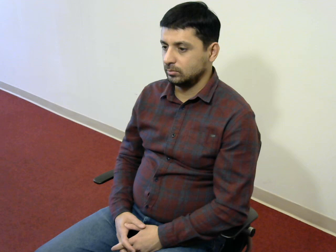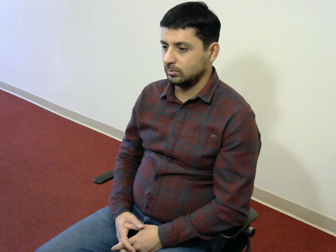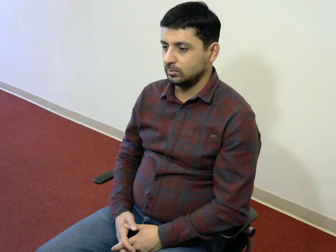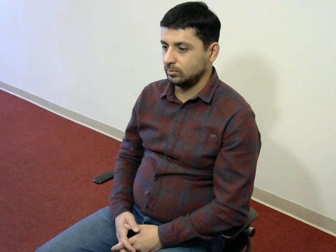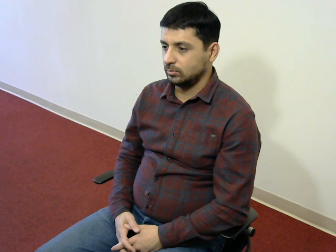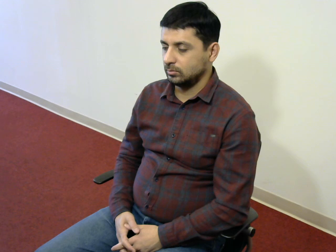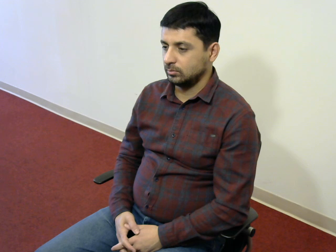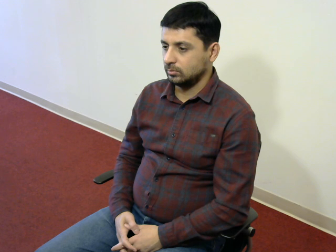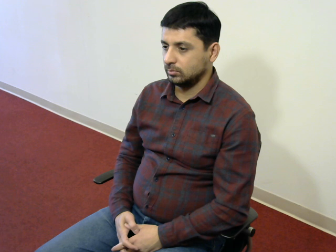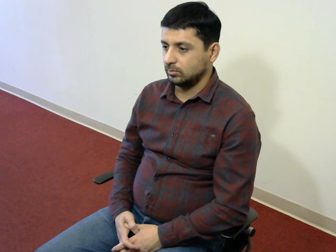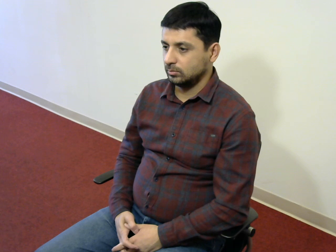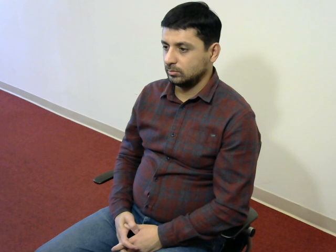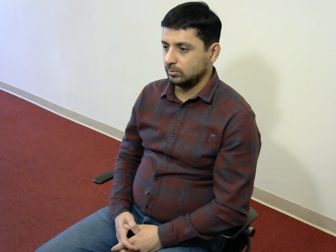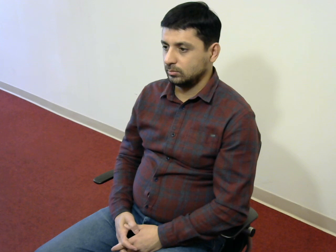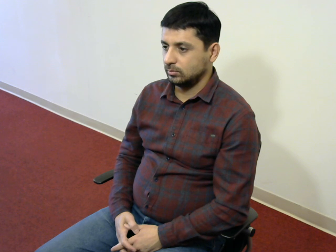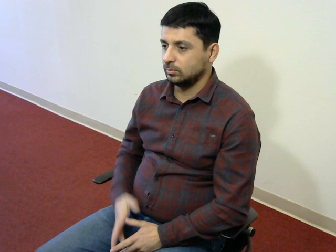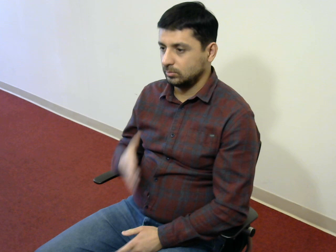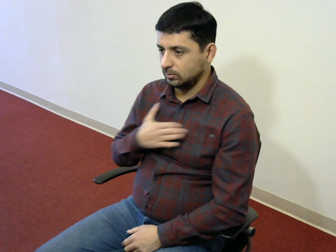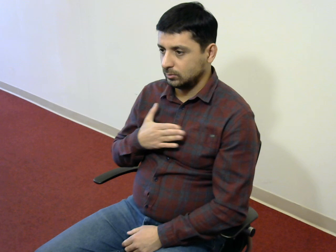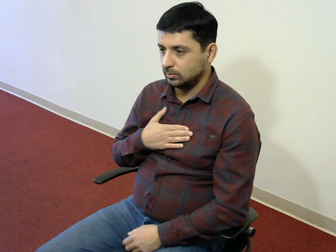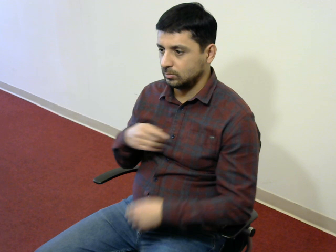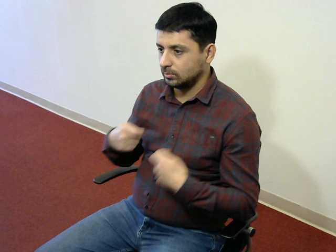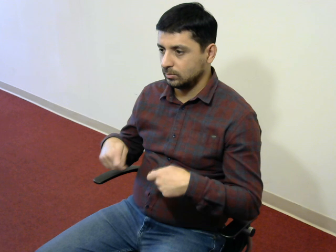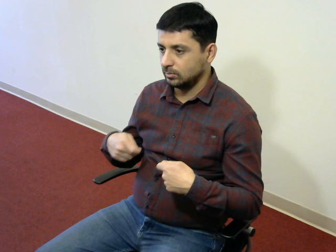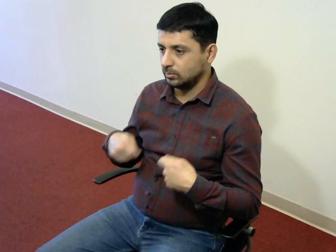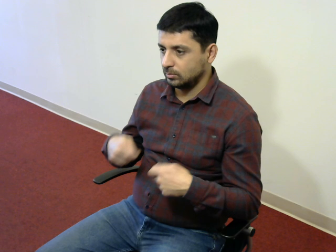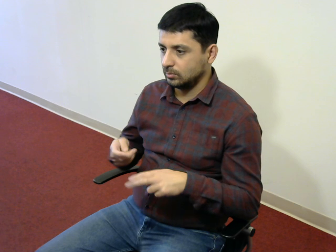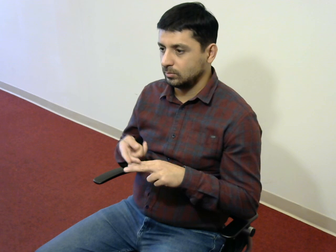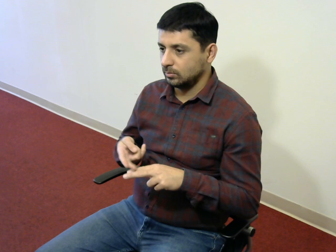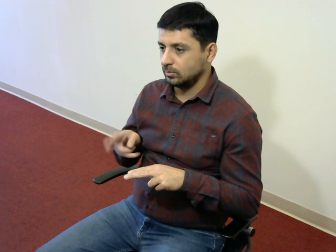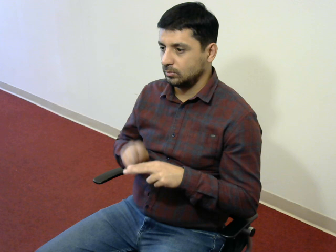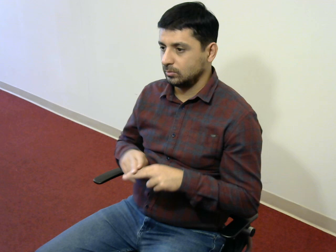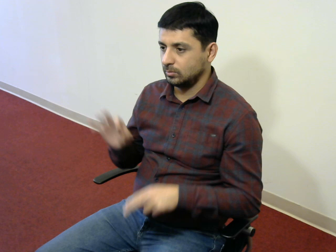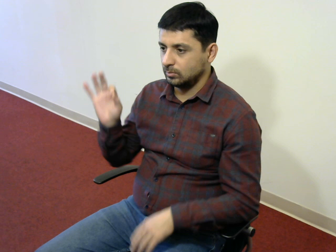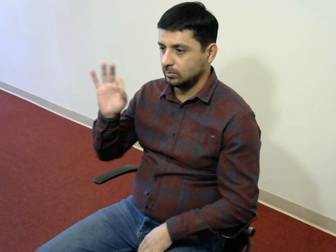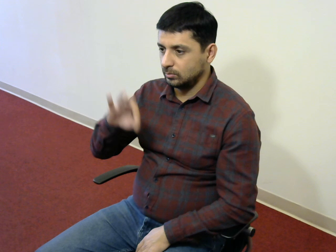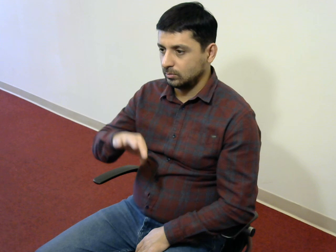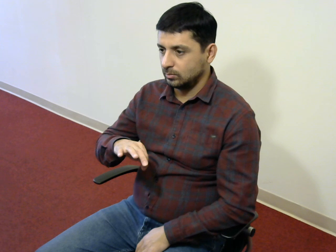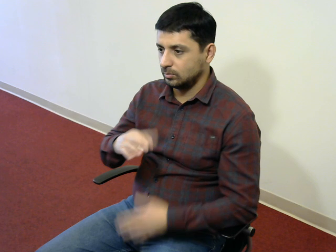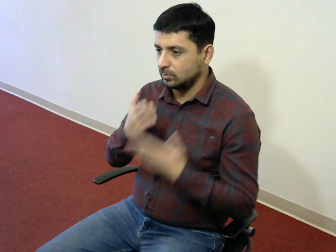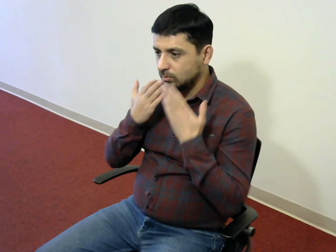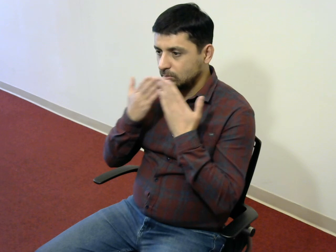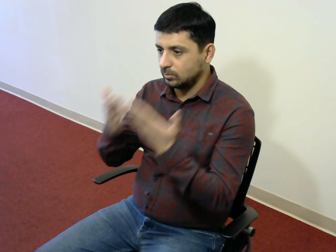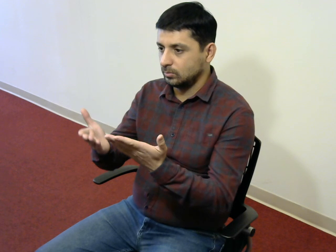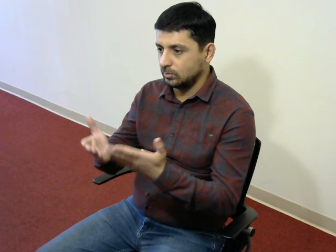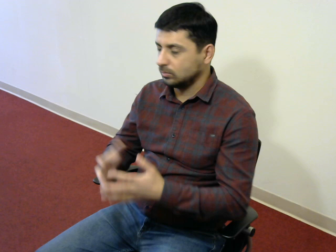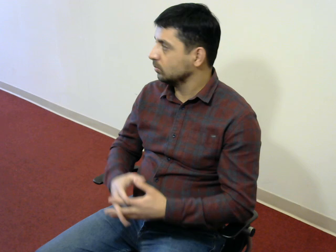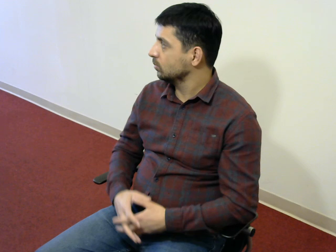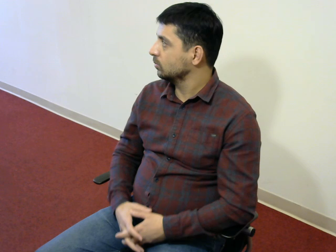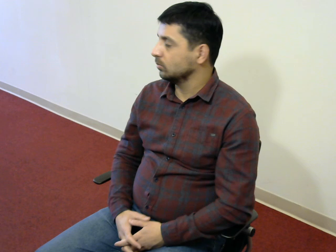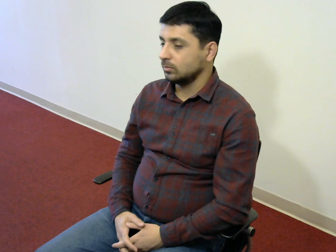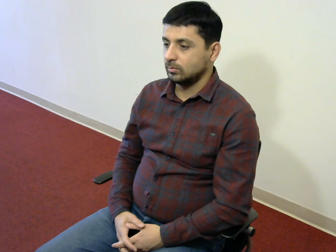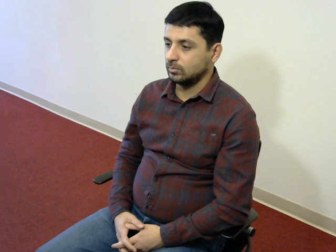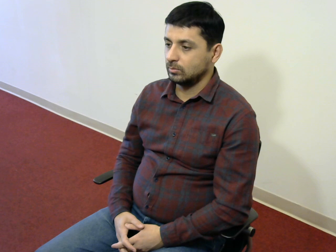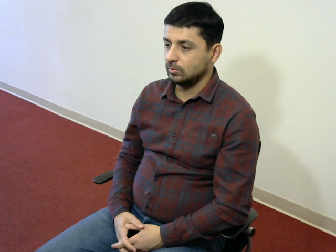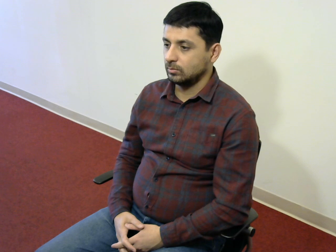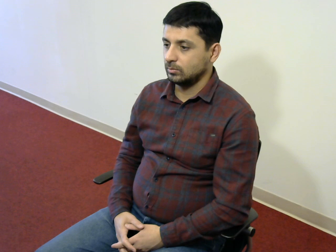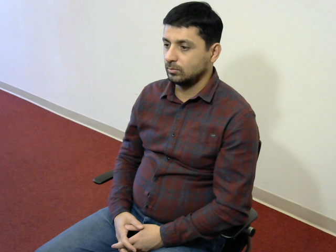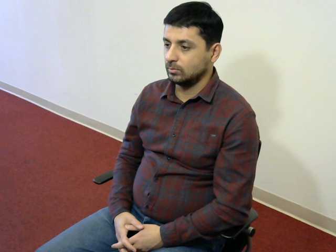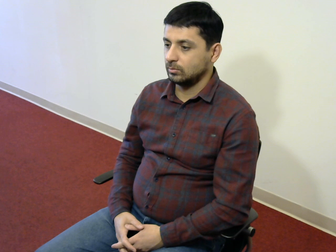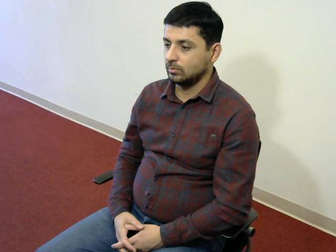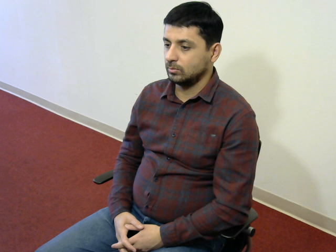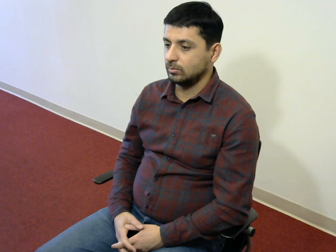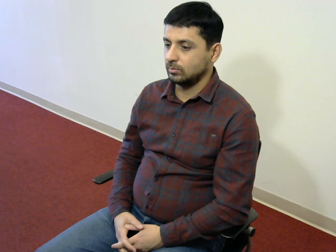Mən satıcıdan bu barədə soruşdum